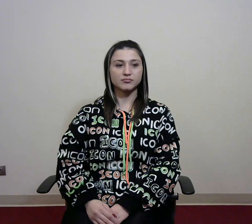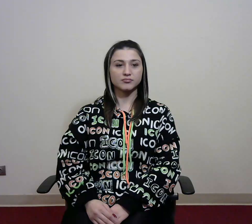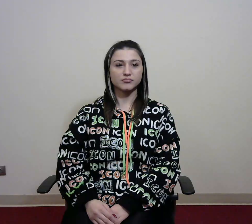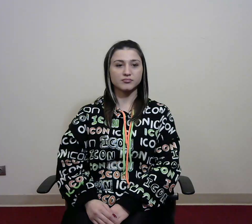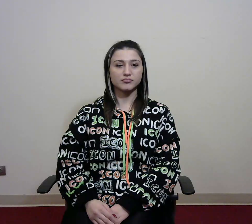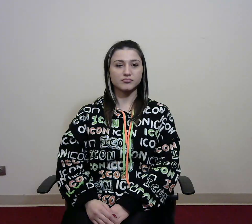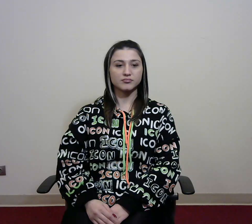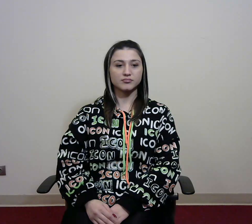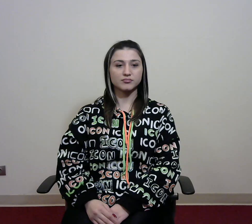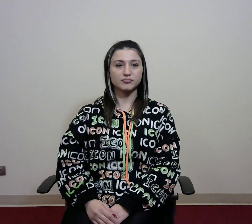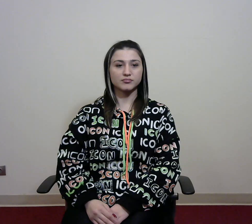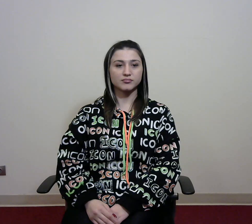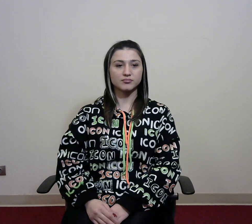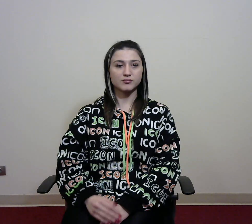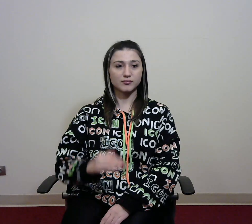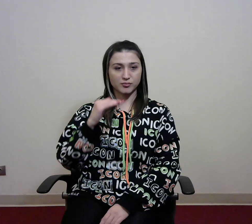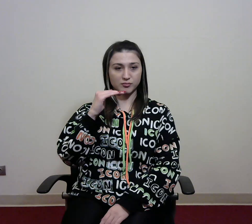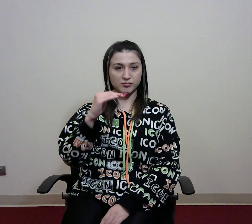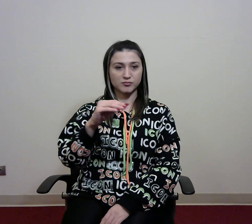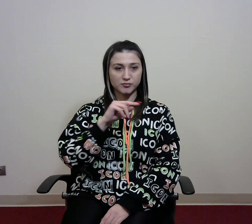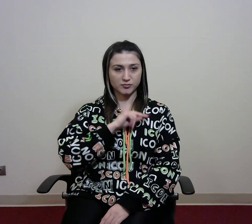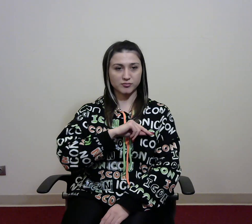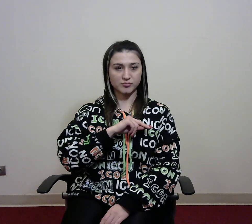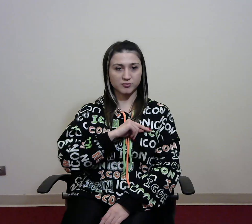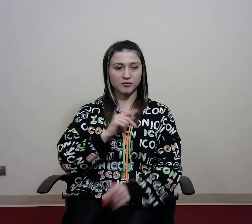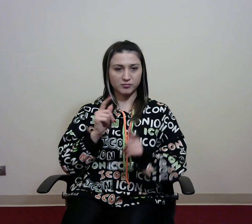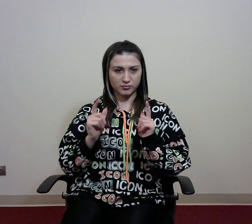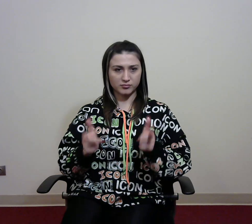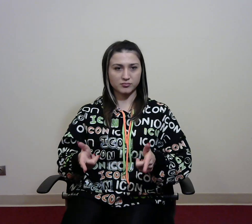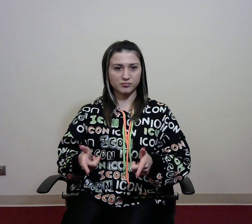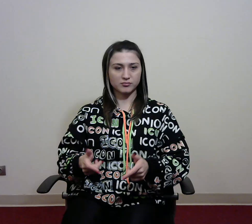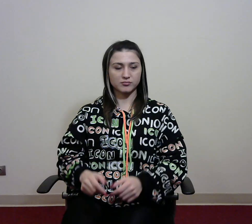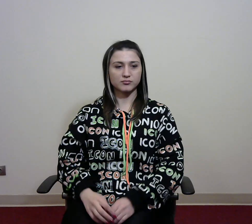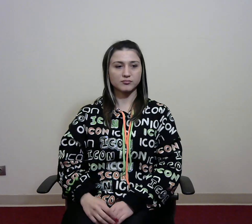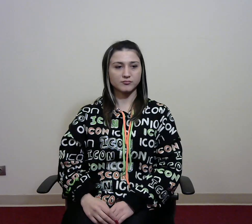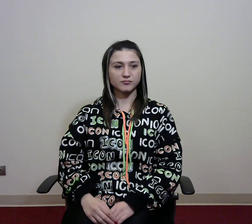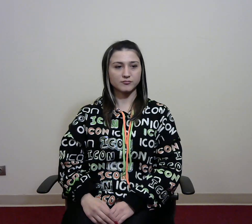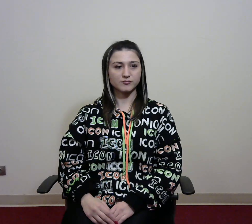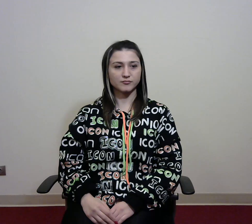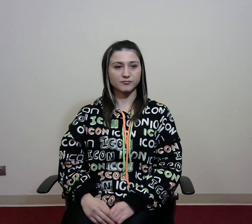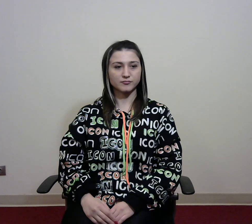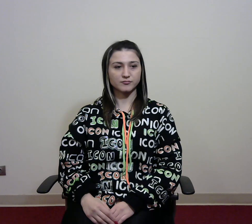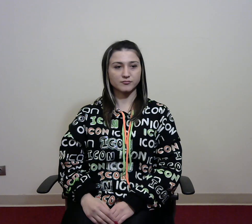Siz işdən razısınız?